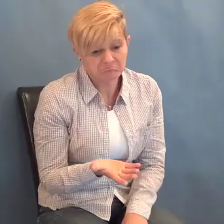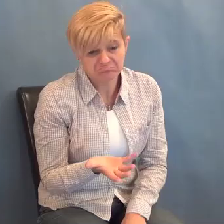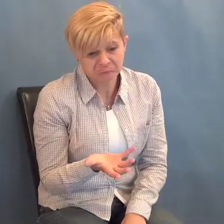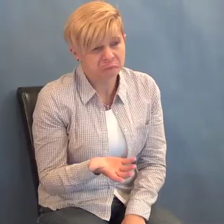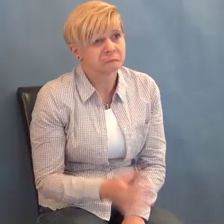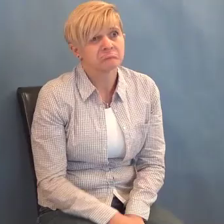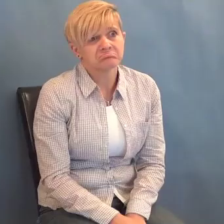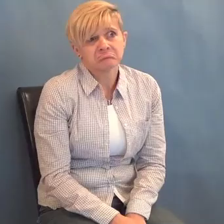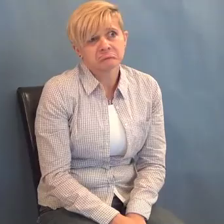Ok.